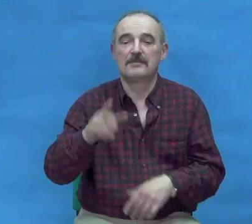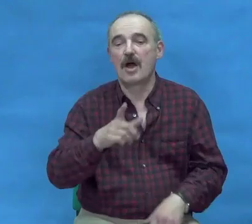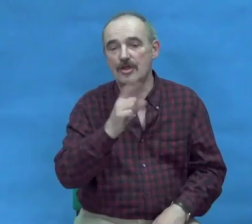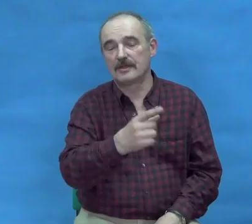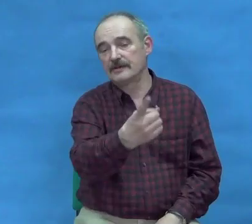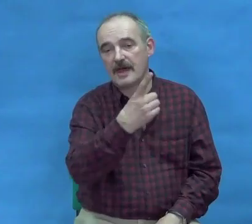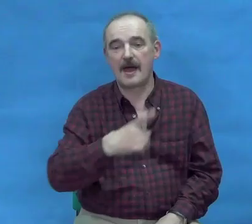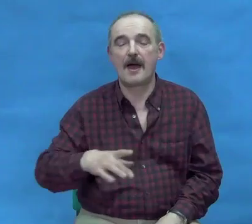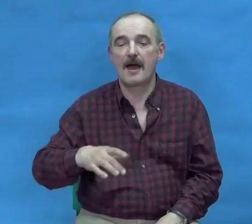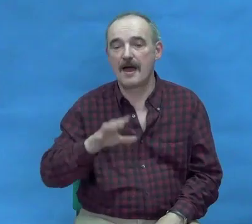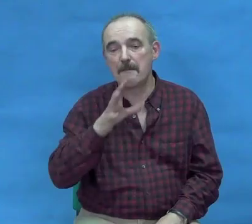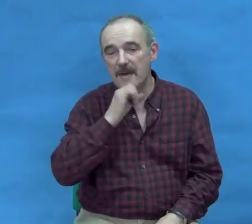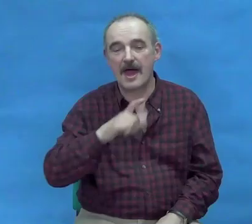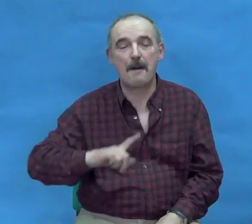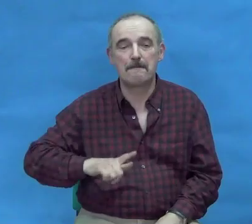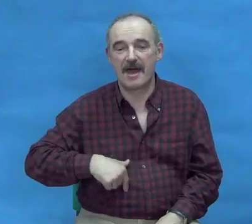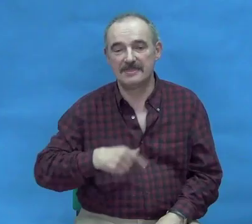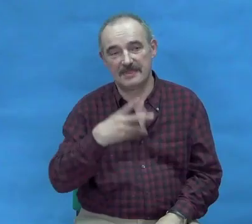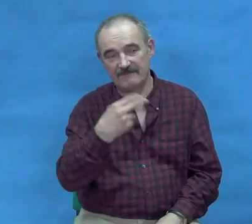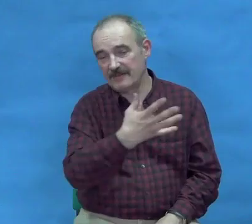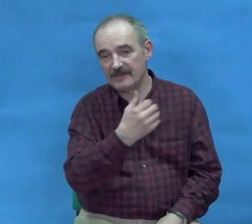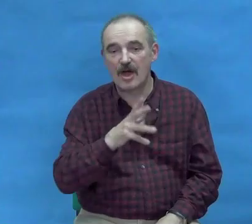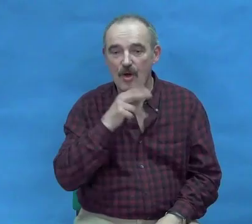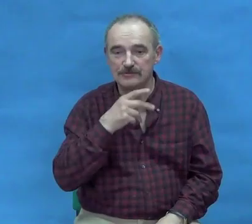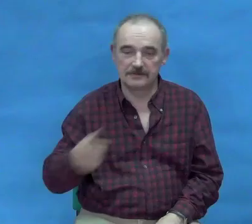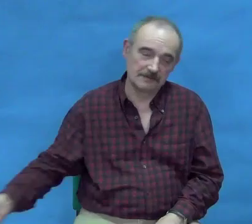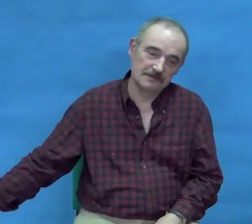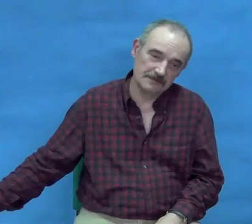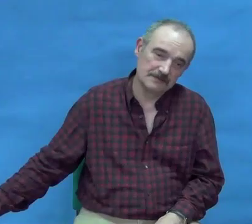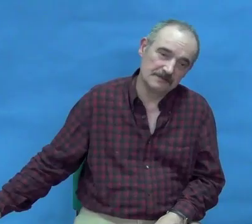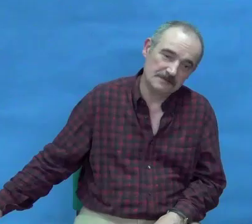Nadszedł pan prowadzący kozę na sznurku.